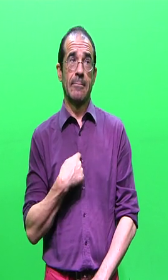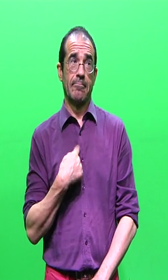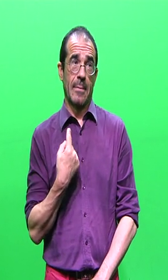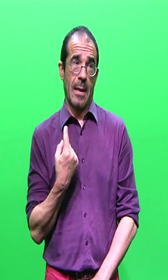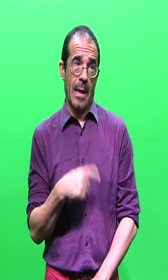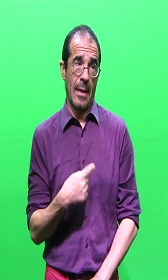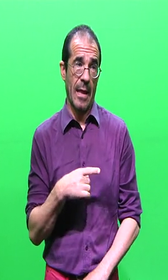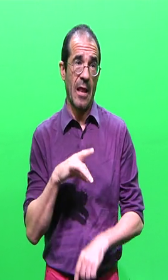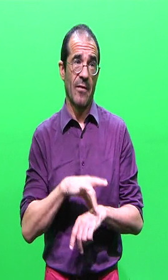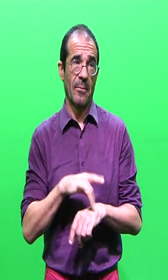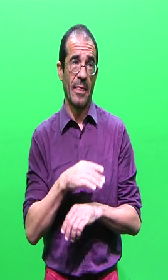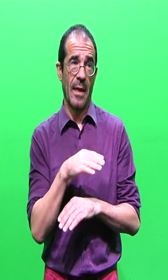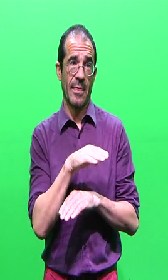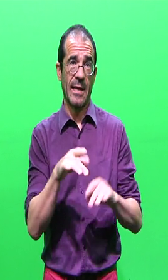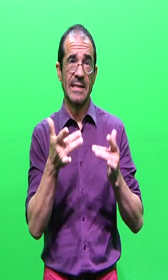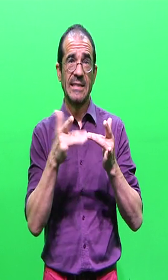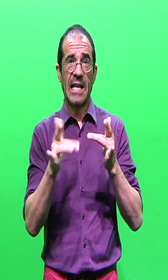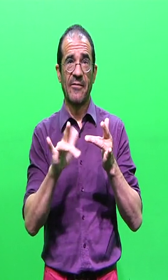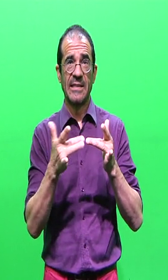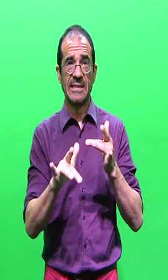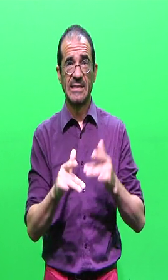Sí, estic malalt, tinc sífilis.